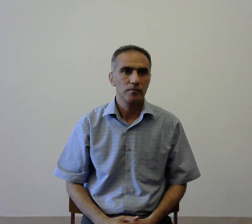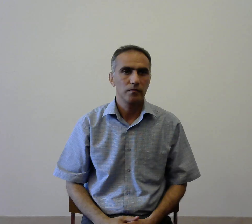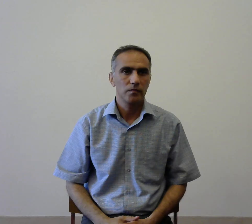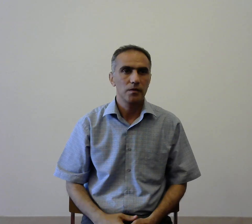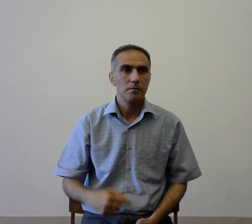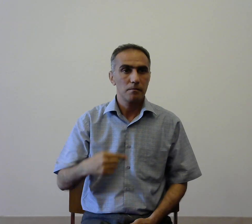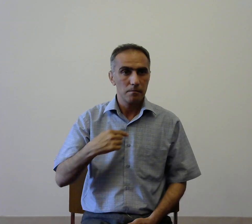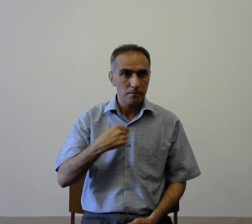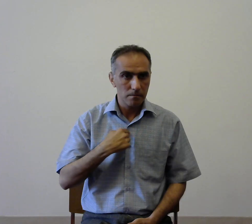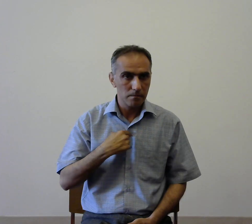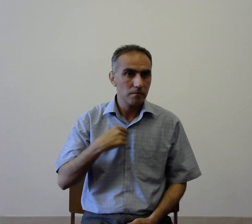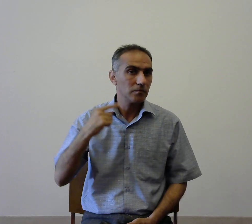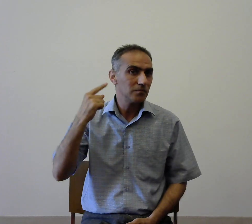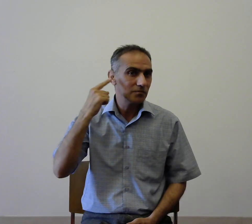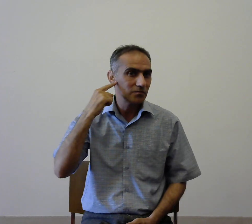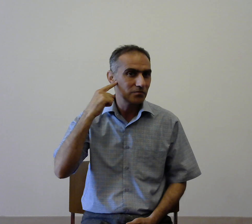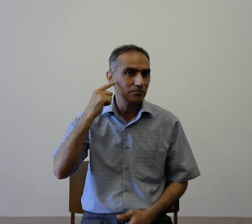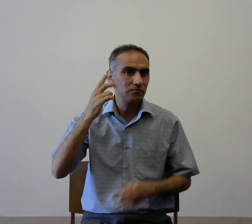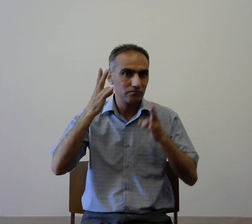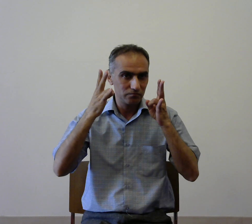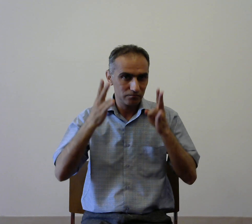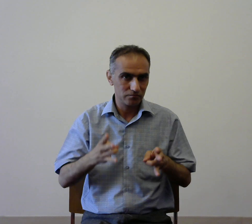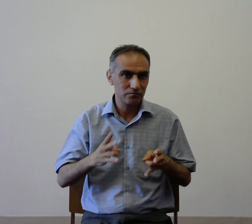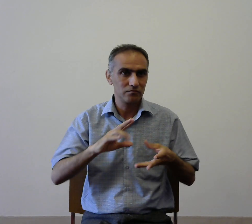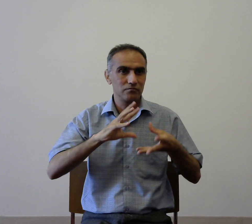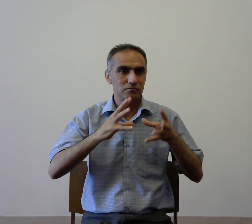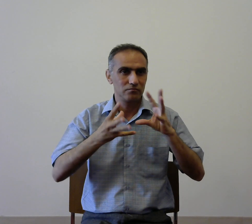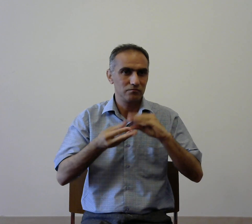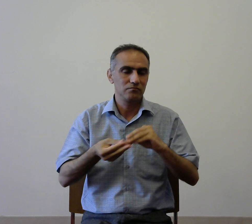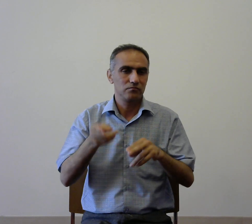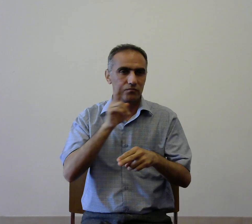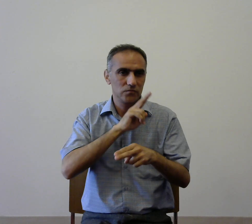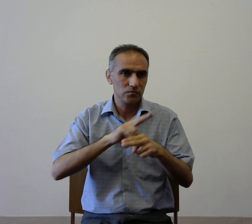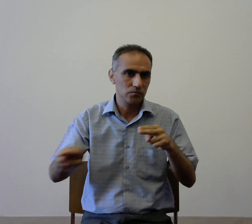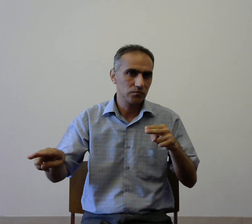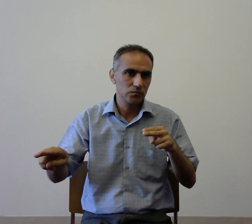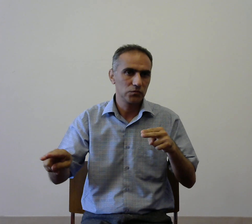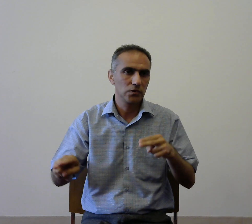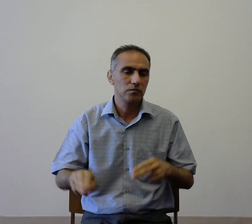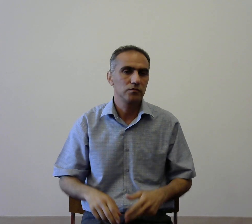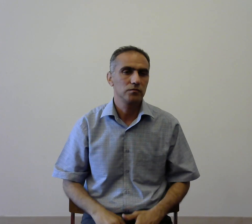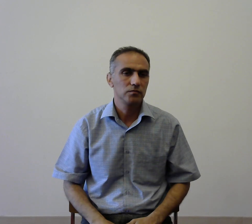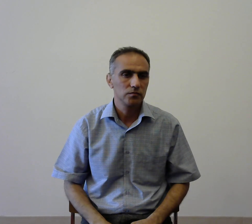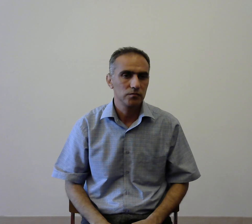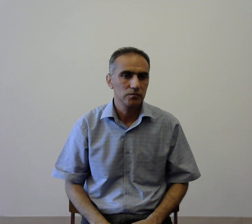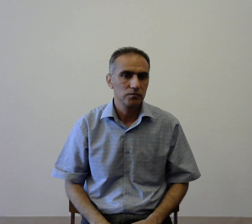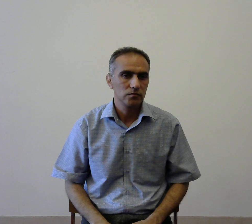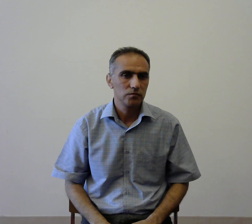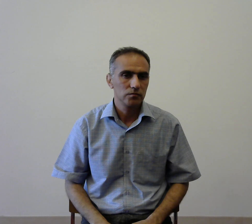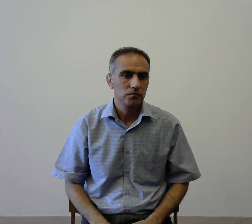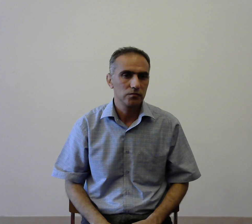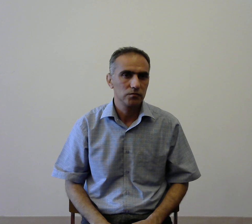Mən eşitməni qəza nəticəsində itirmişəm